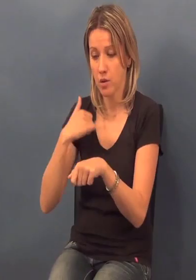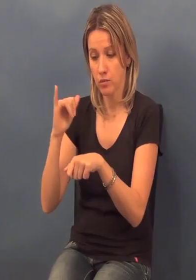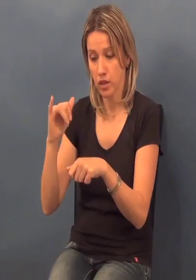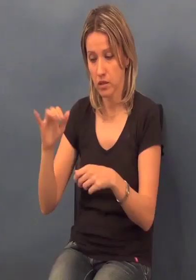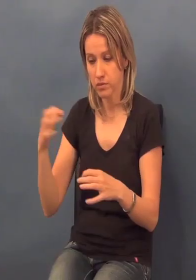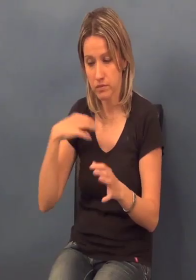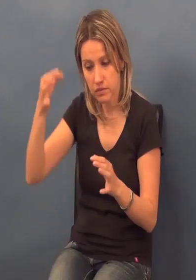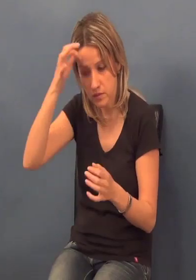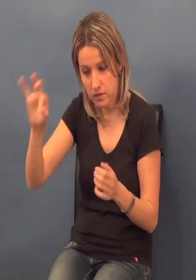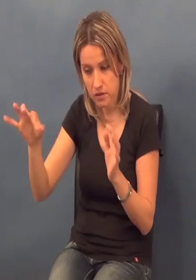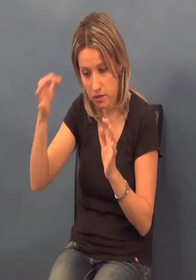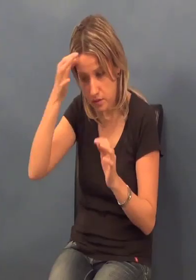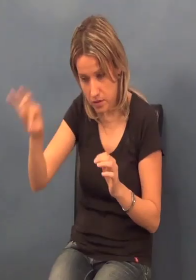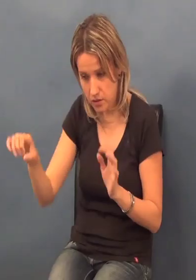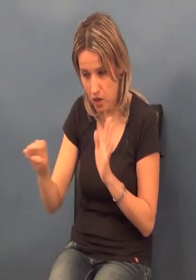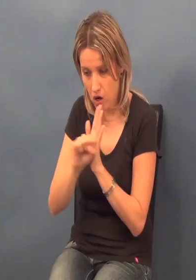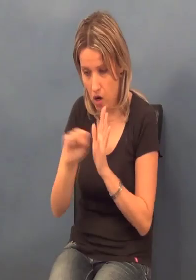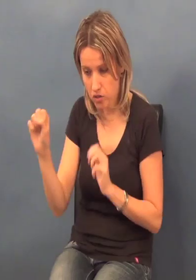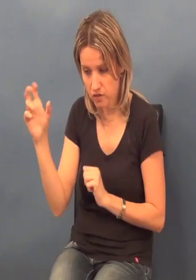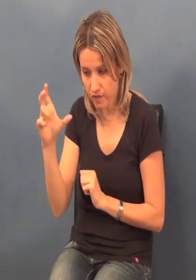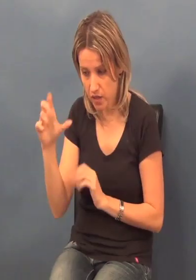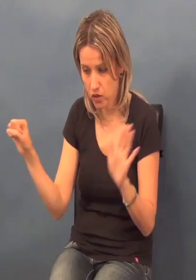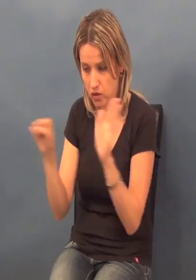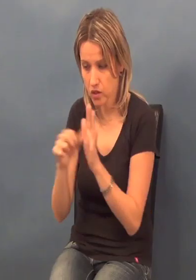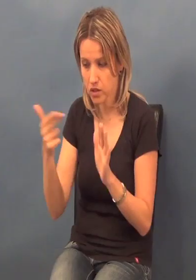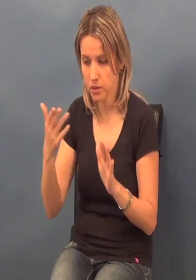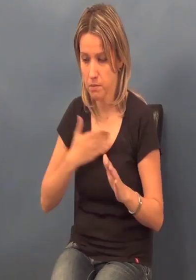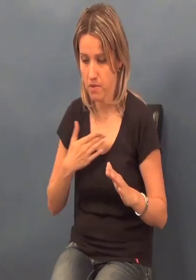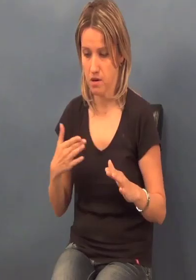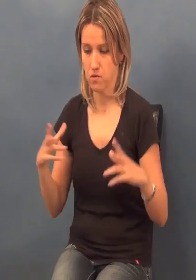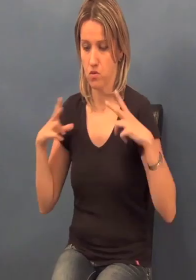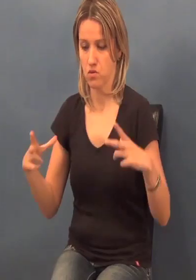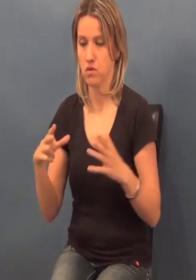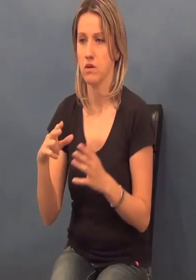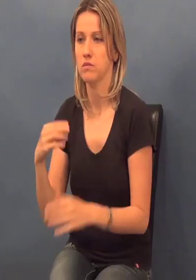Ja od czwartku do niedzieli mam urlop.